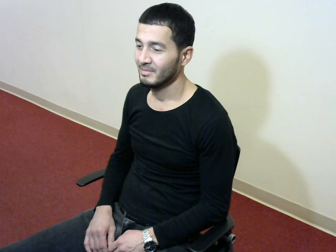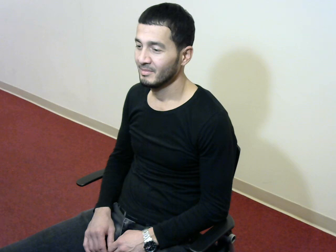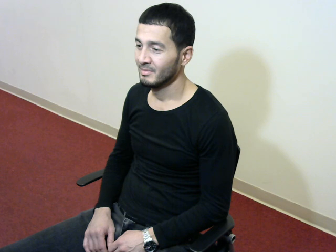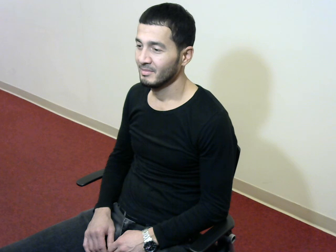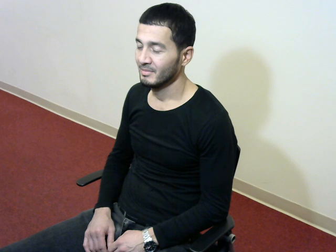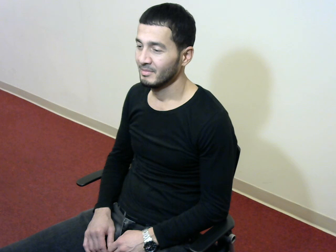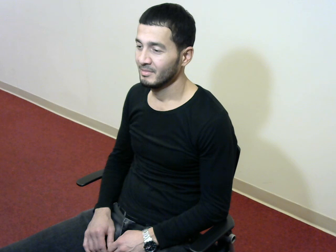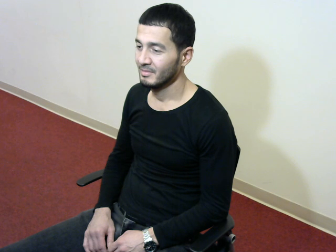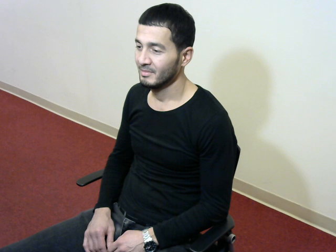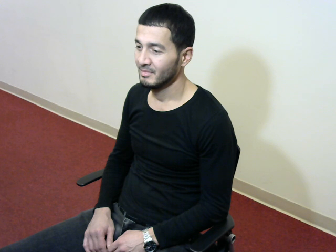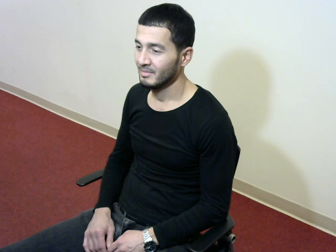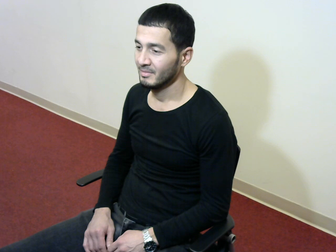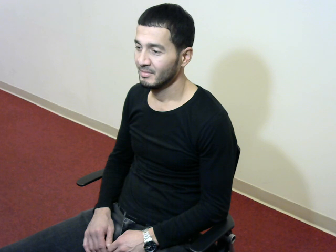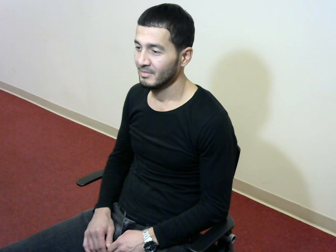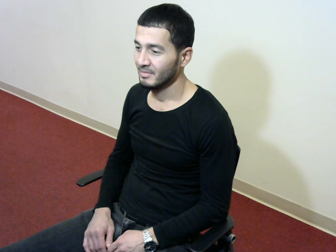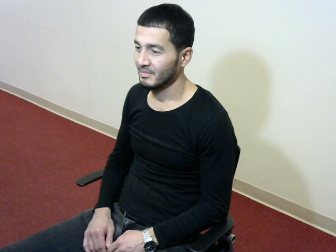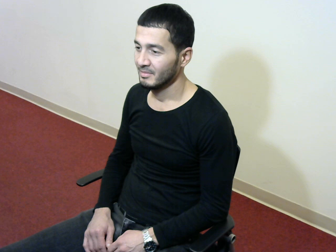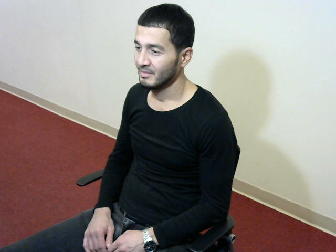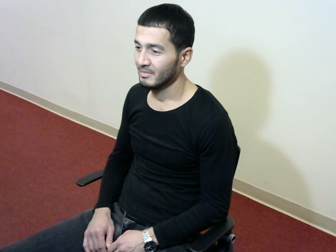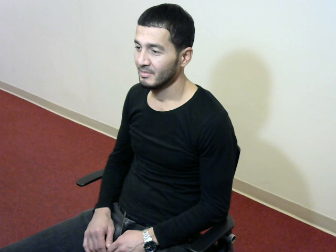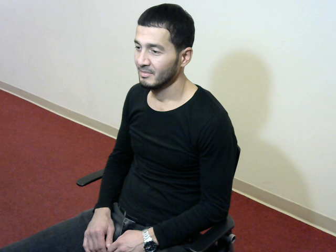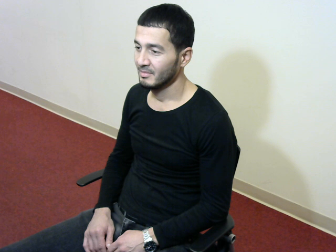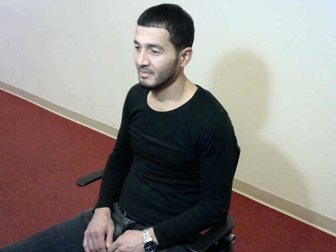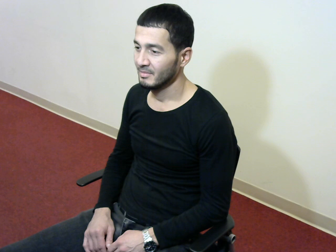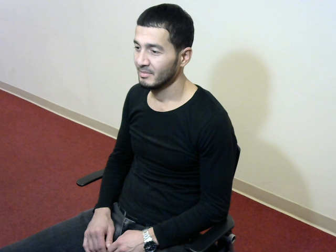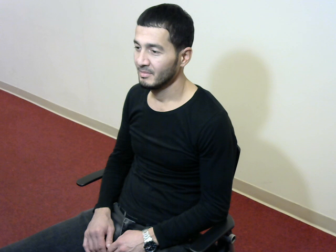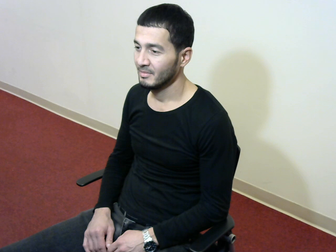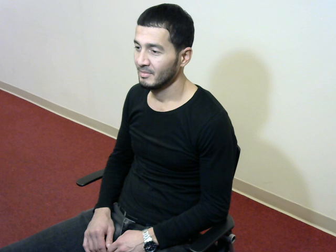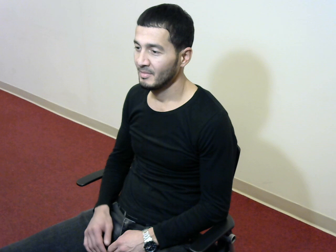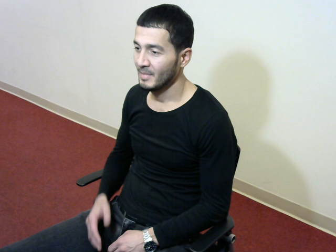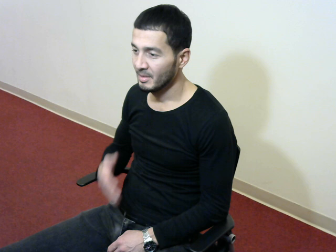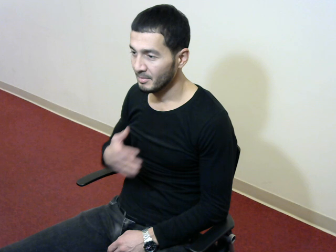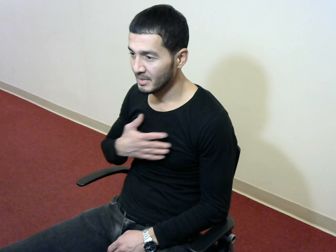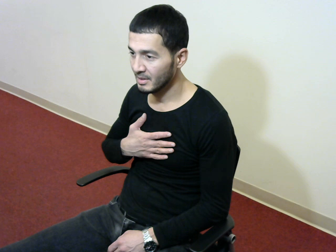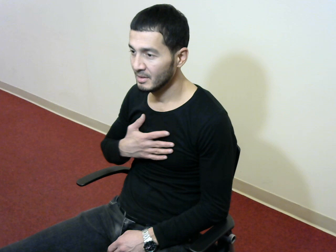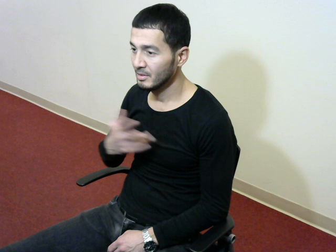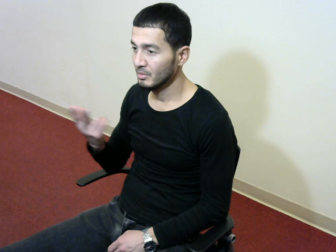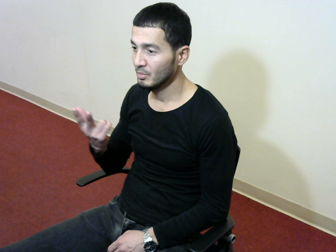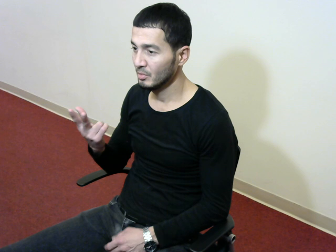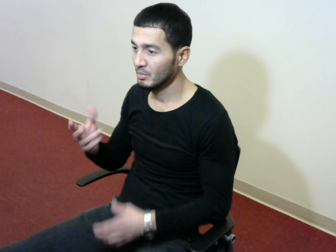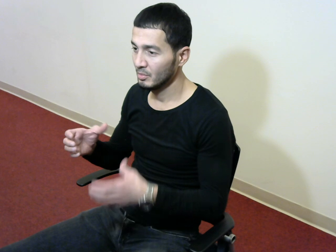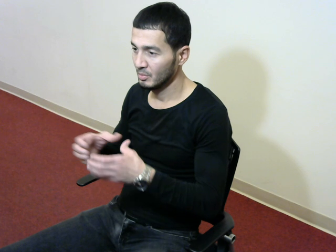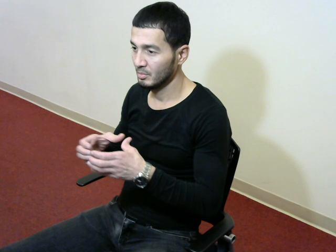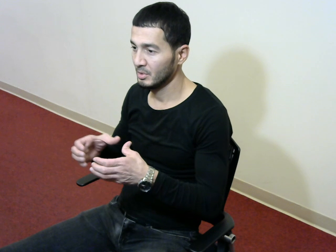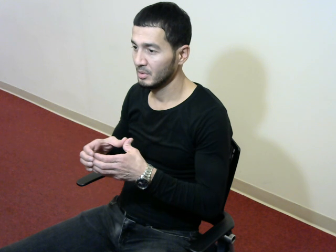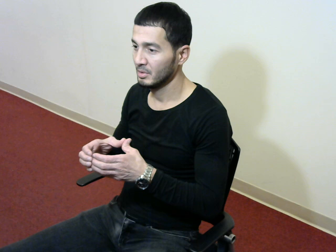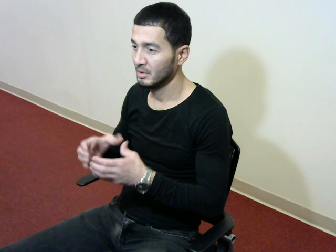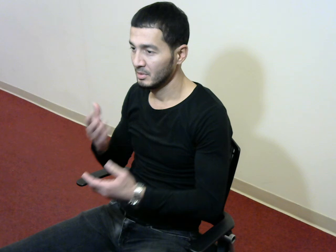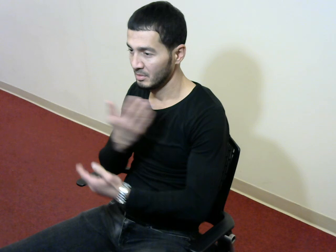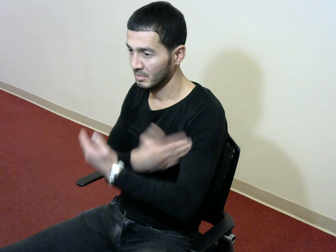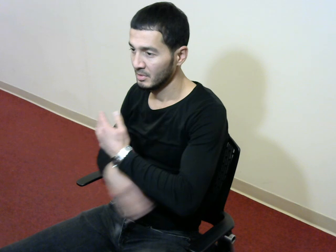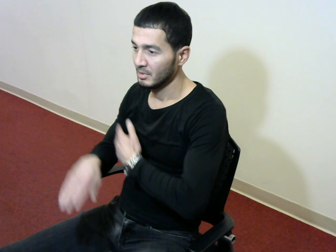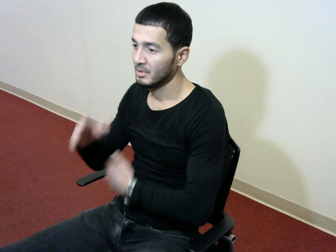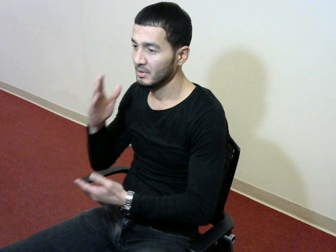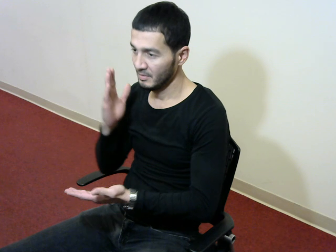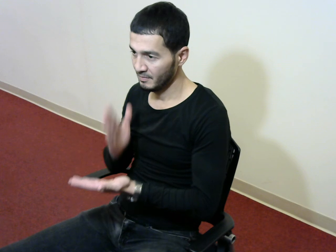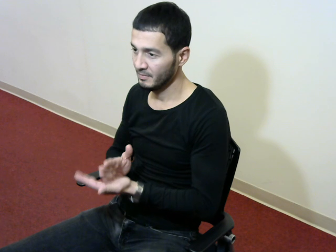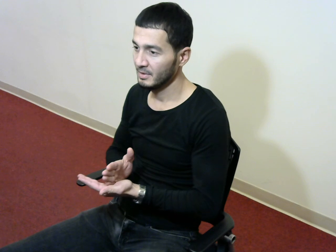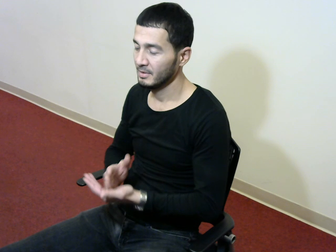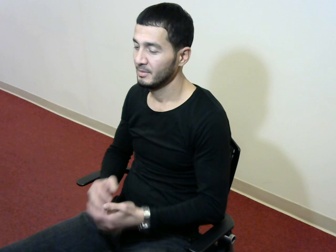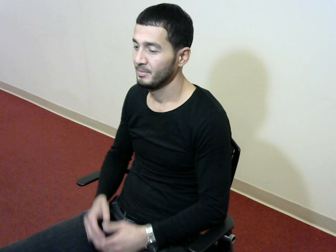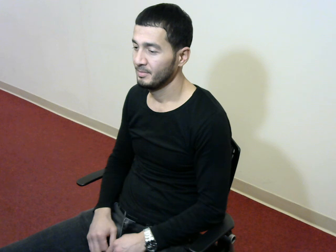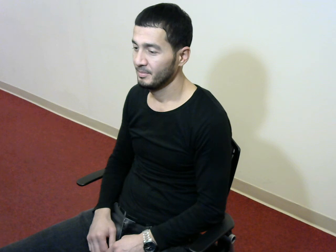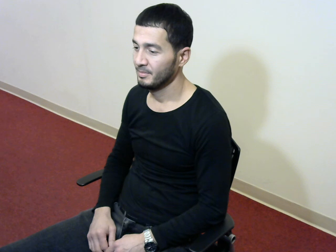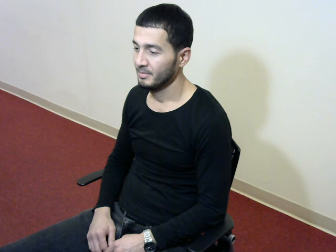Mənim üçünücü dərəcə əlilliyim var